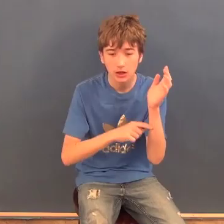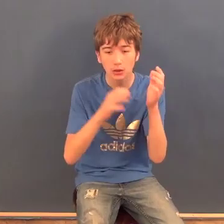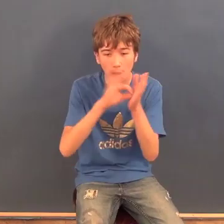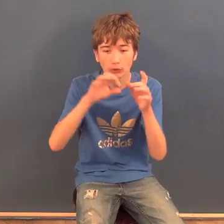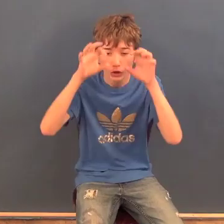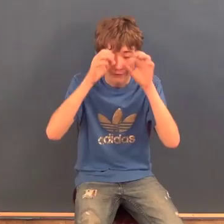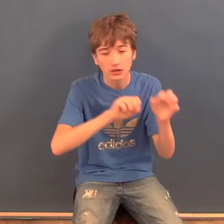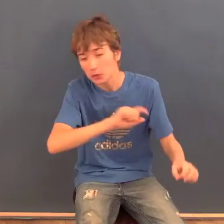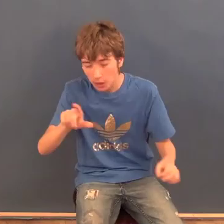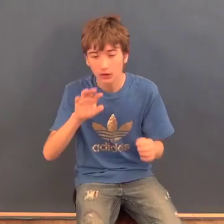Atakuje go sowa.